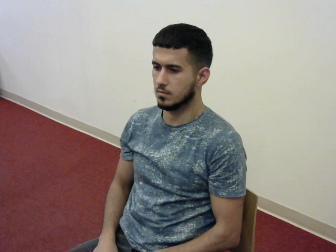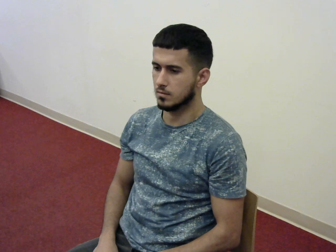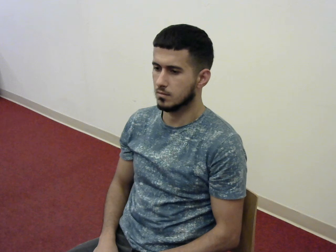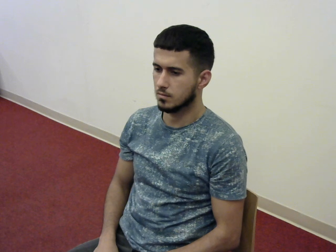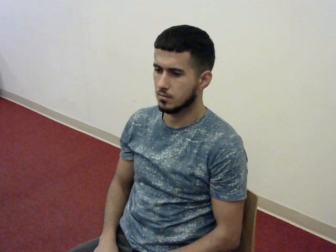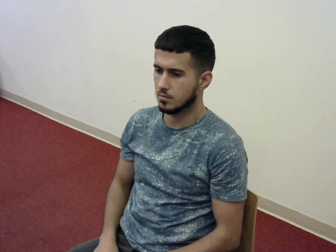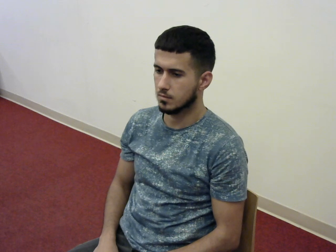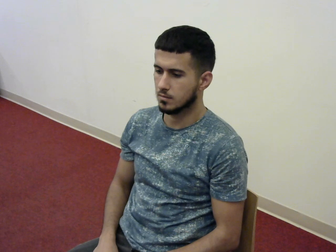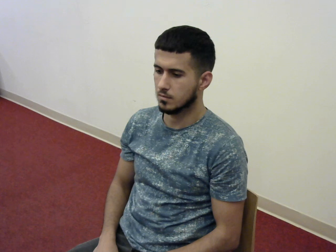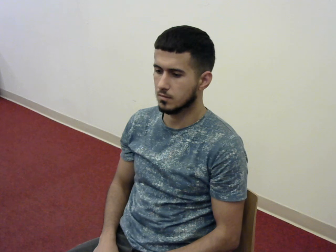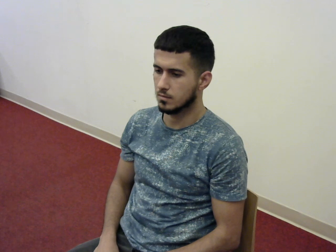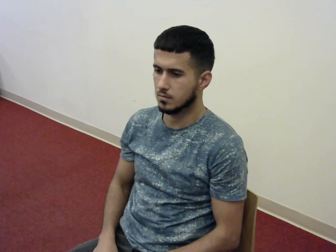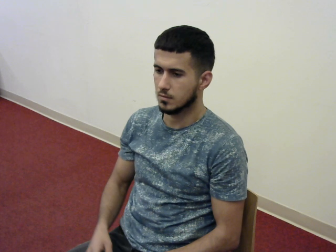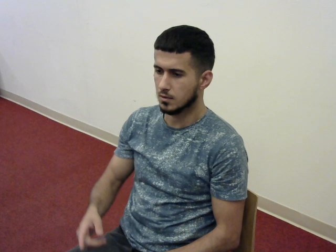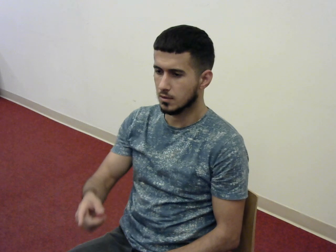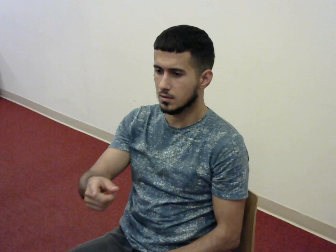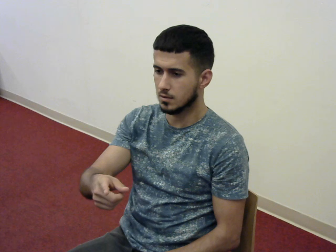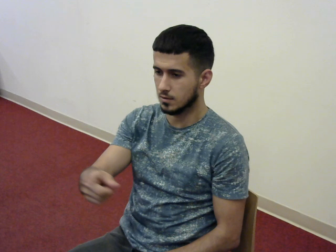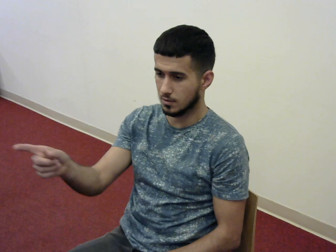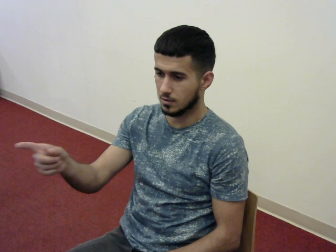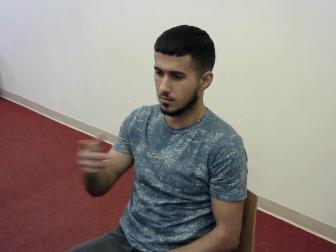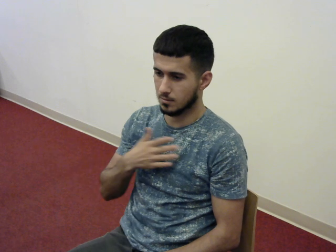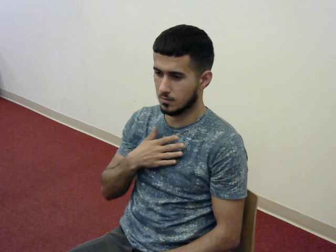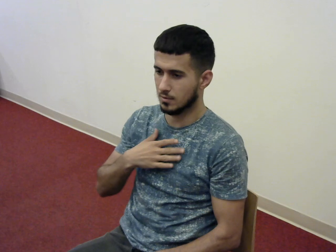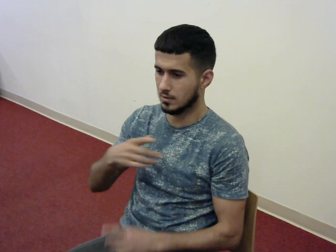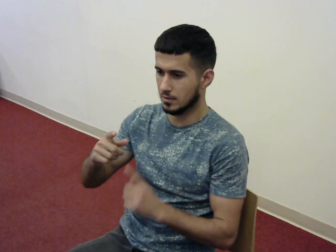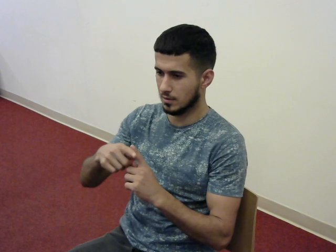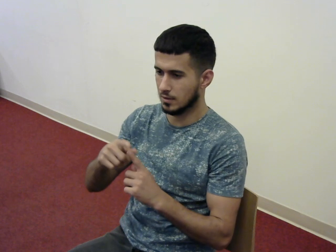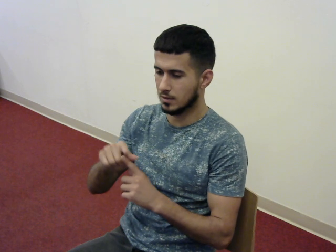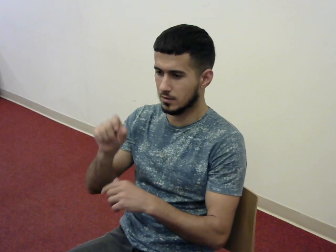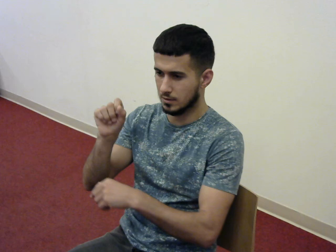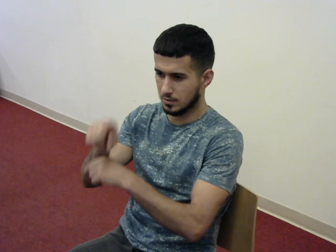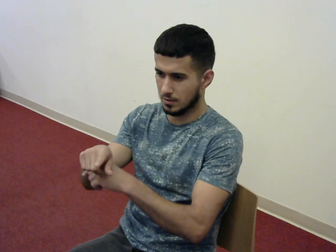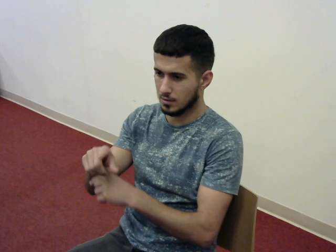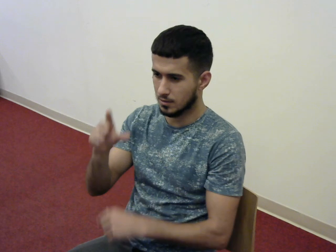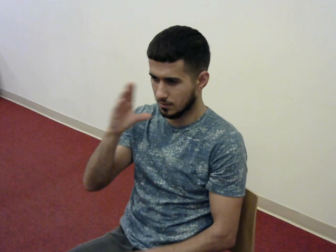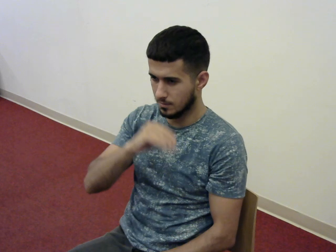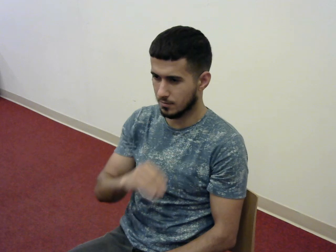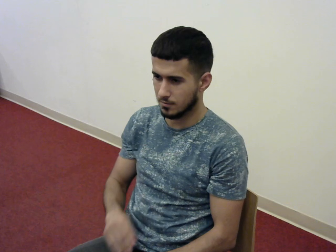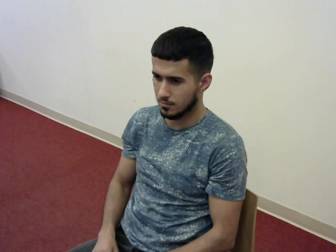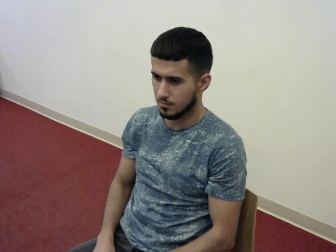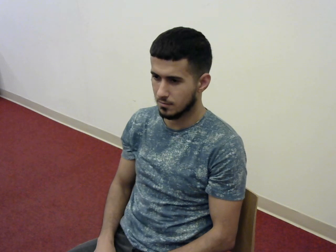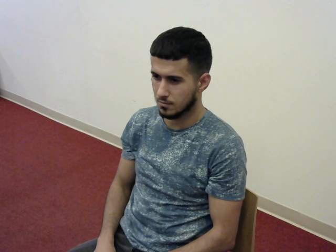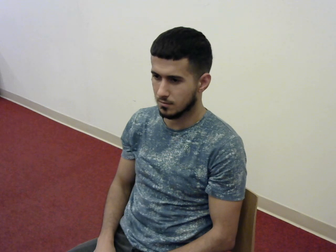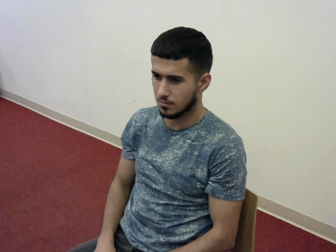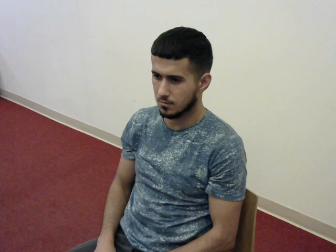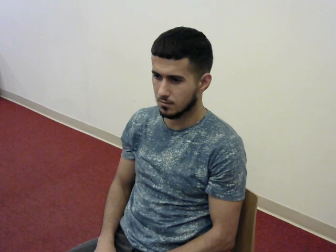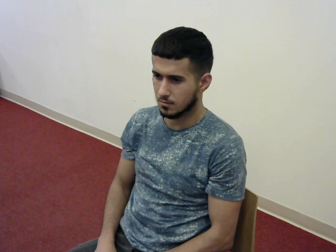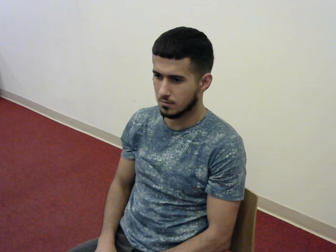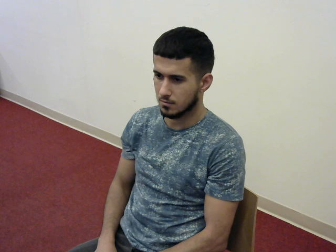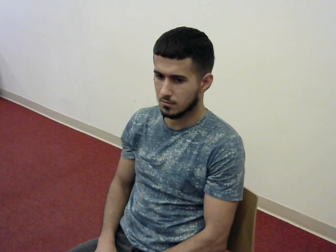Siz mənə taksi sifariş edə bilərsinizmi?